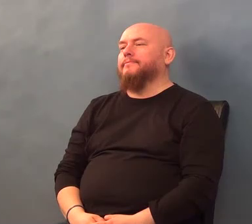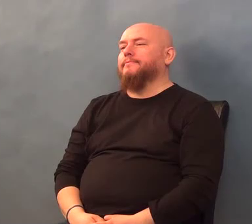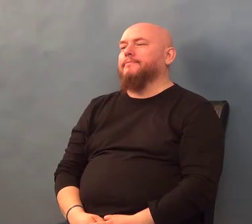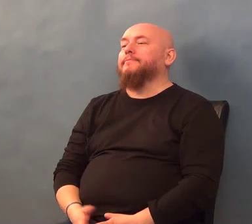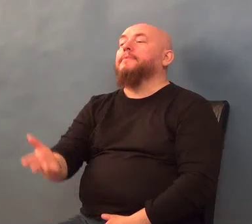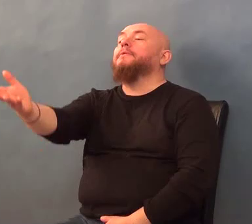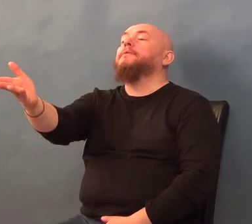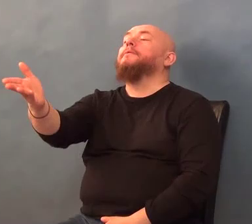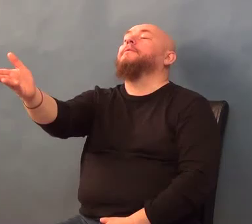No, no?